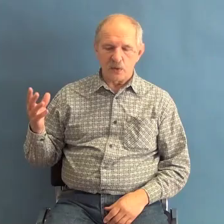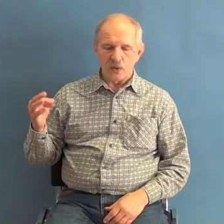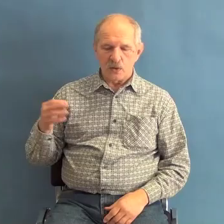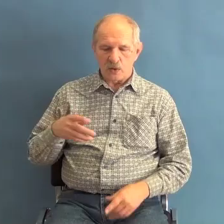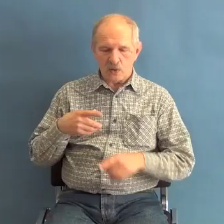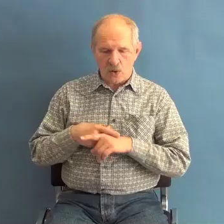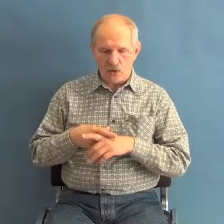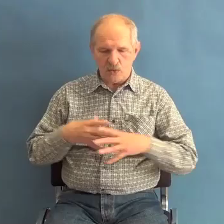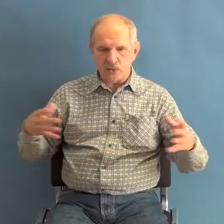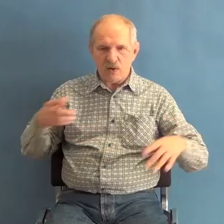Bo koń jest wielki.